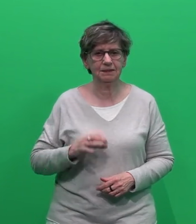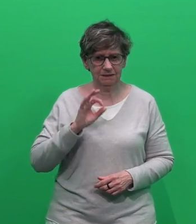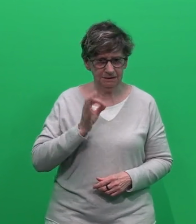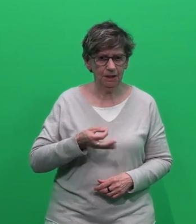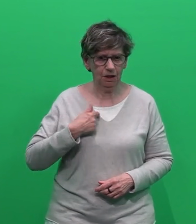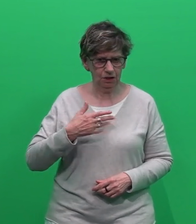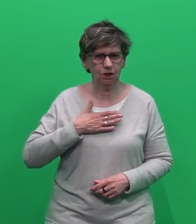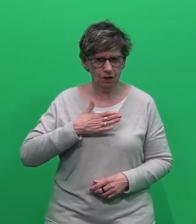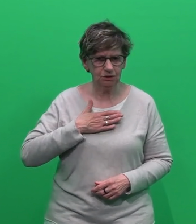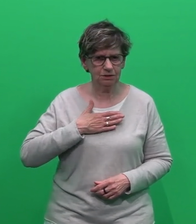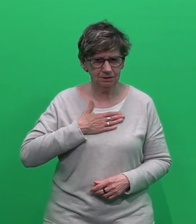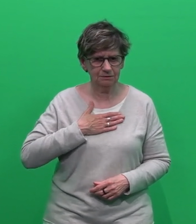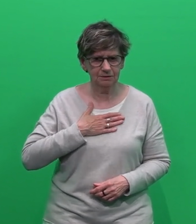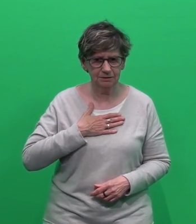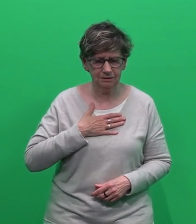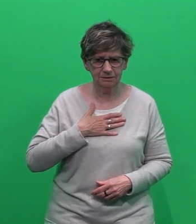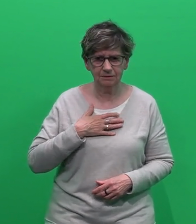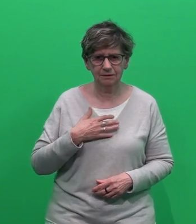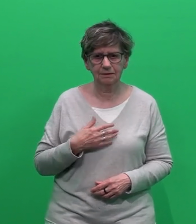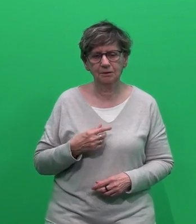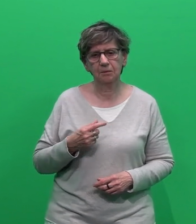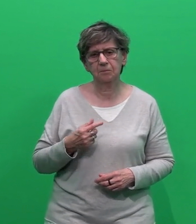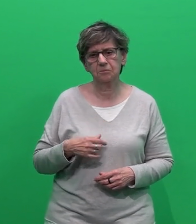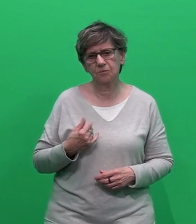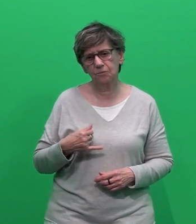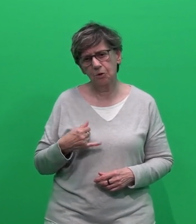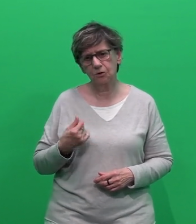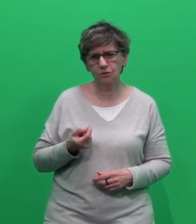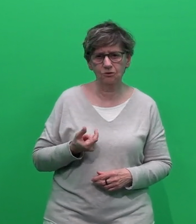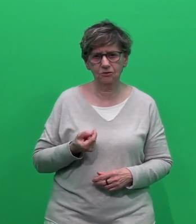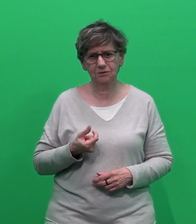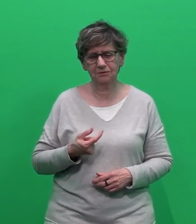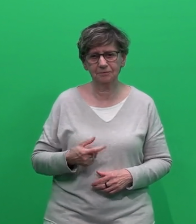Sí, tinc tos, però és fluixa i en tinc molt poca.